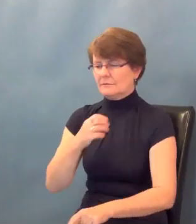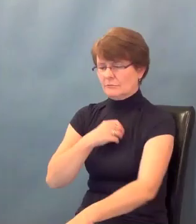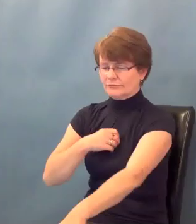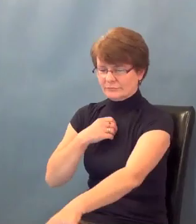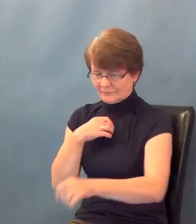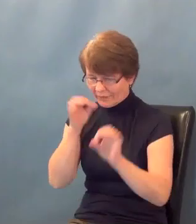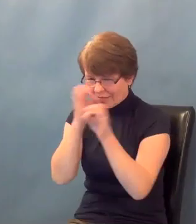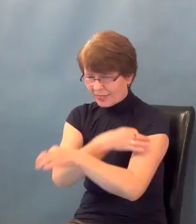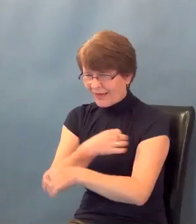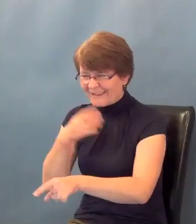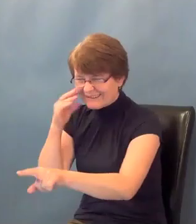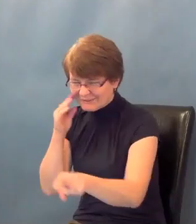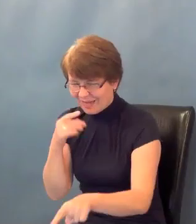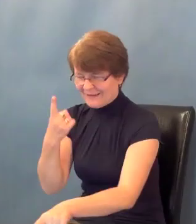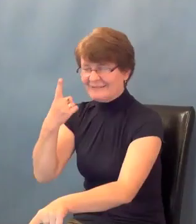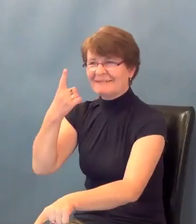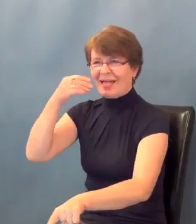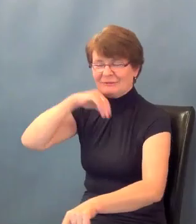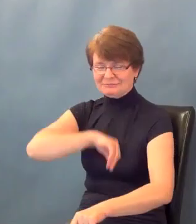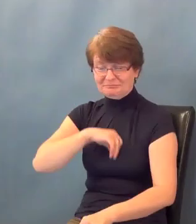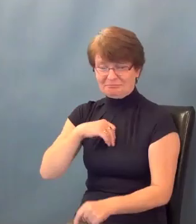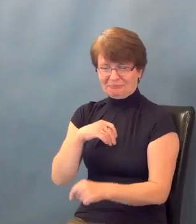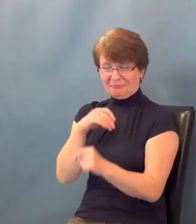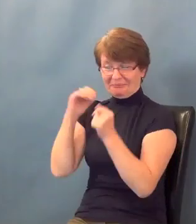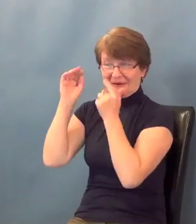No tak, nie zauważyłam, tam jabłko i tam jabłko, a jednego zjadłam.